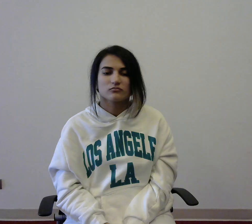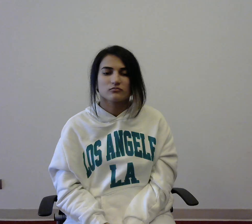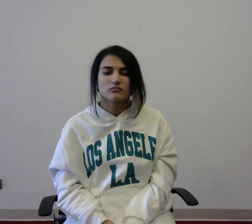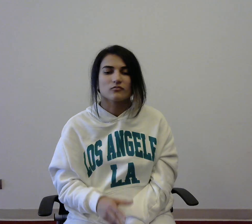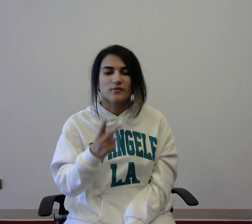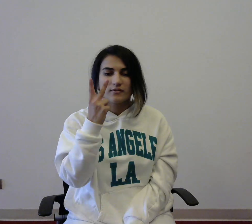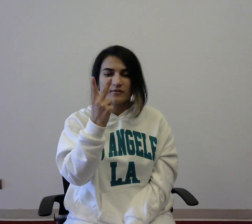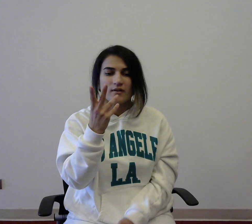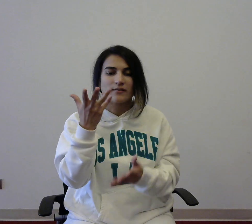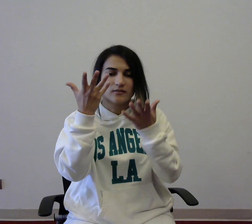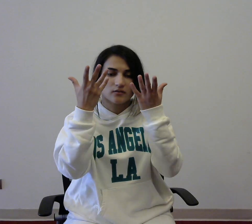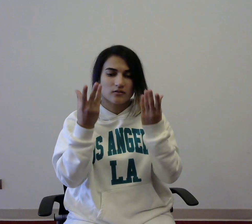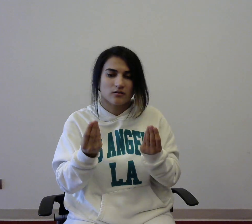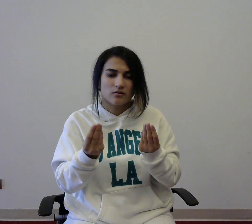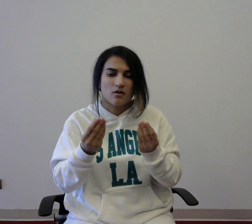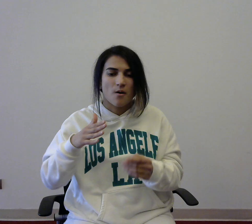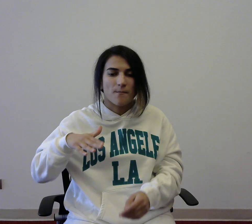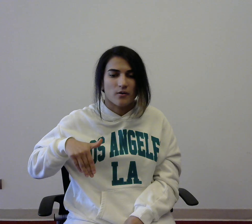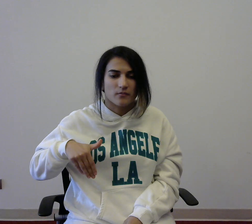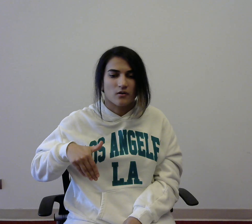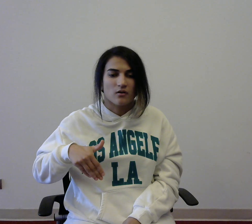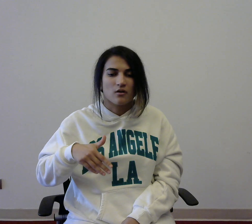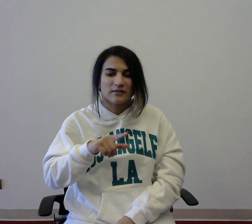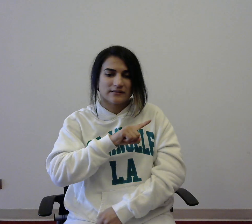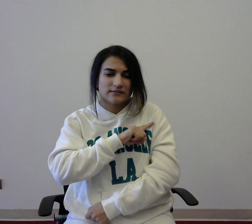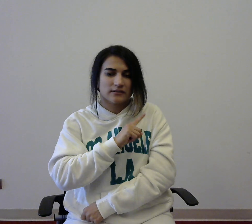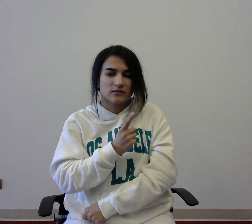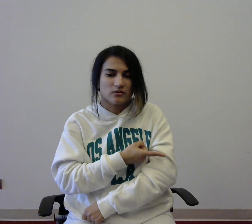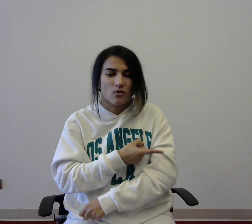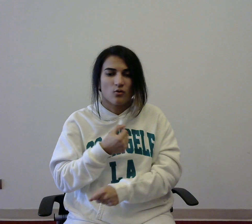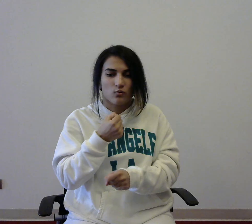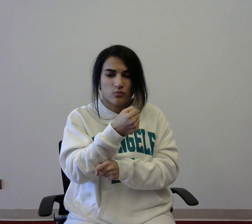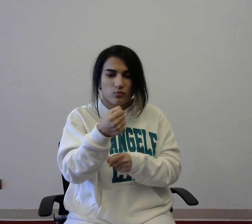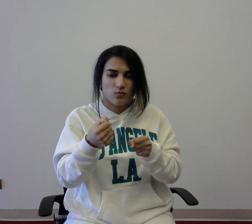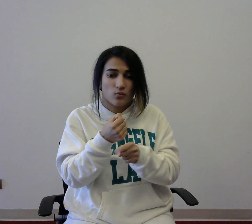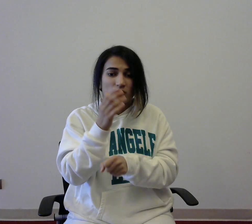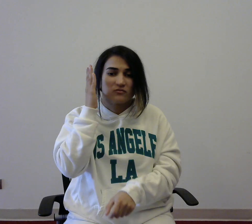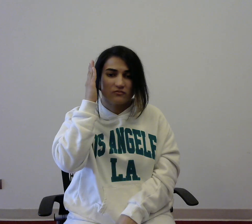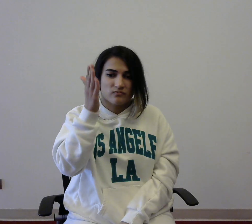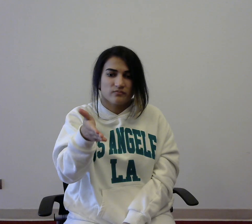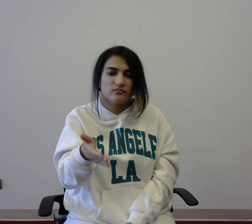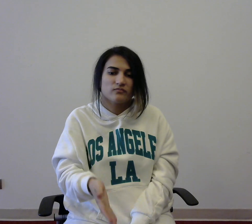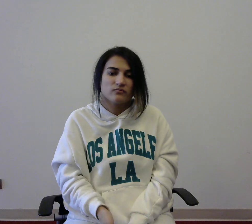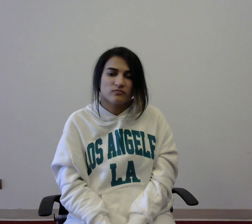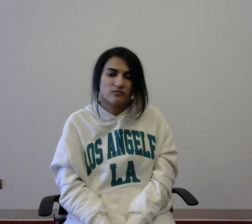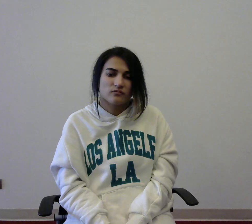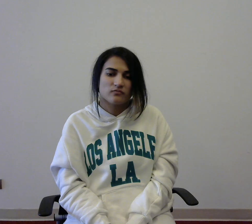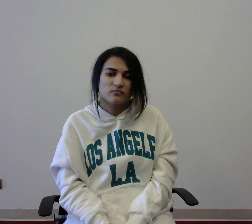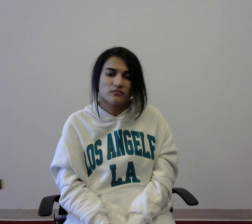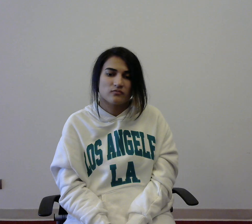İki gün sonra güclü külək olacaq